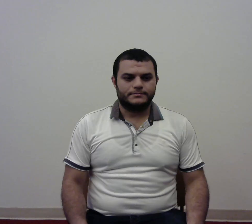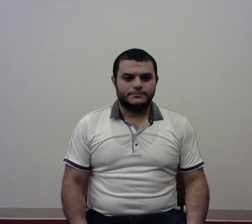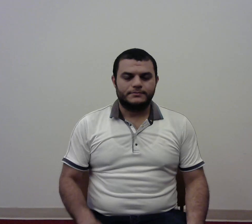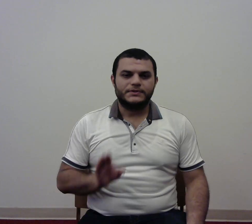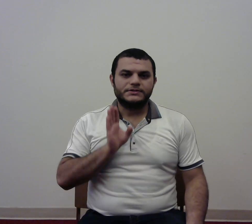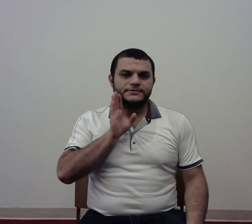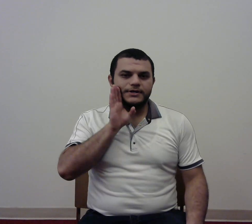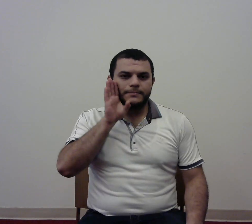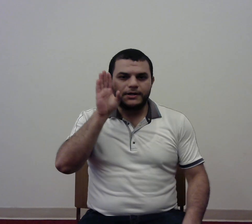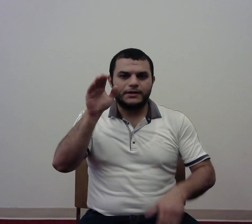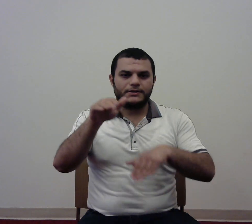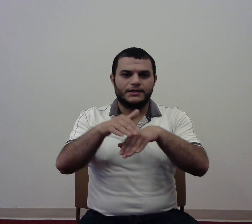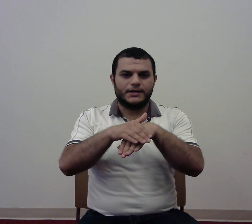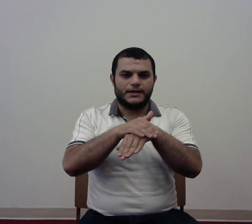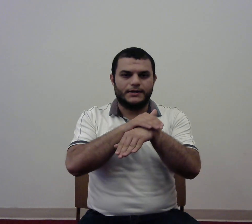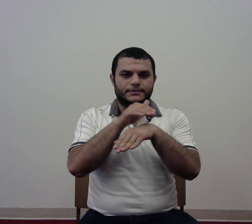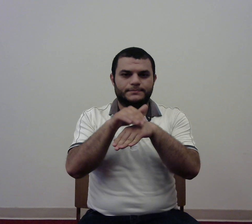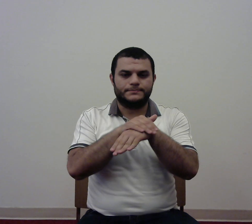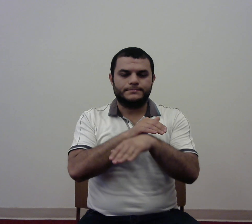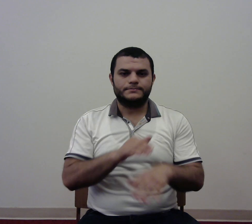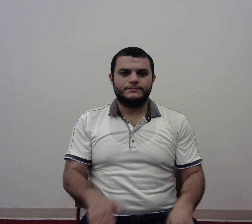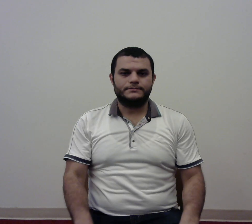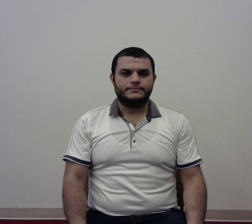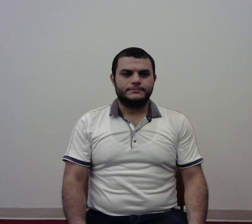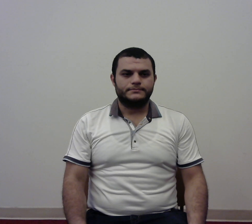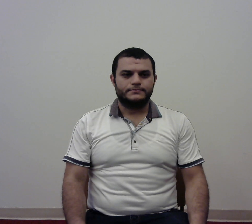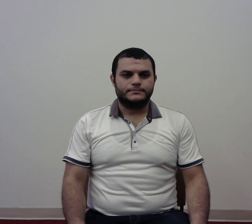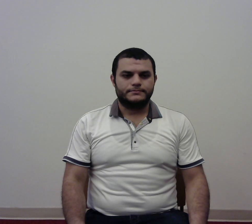Sabahınız xeyir